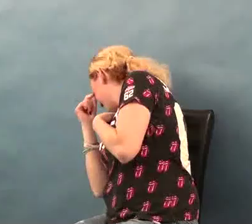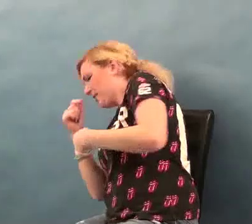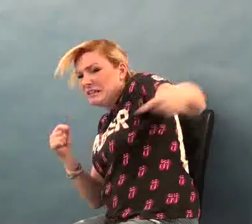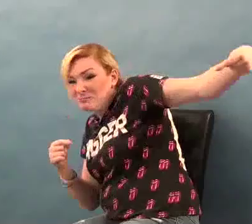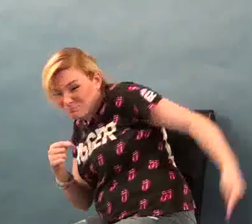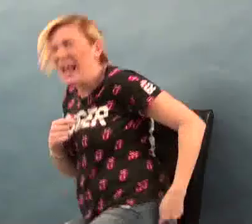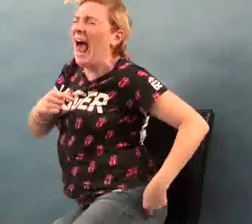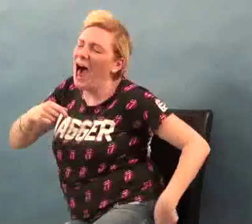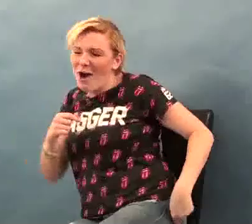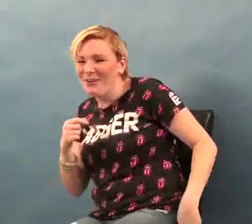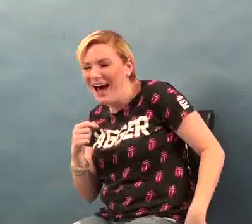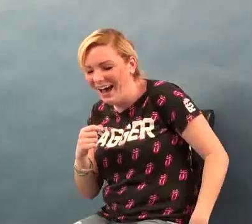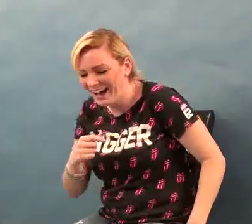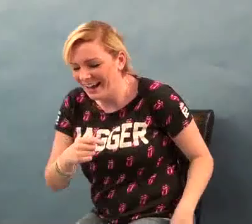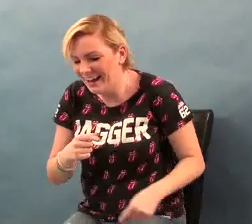Wskazówka budzika trafiła w pupę Myszki Miki.